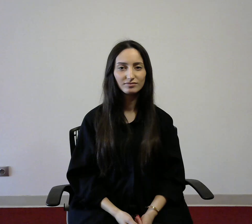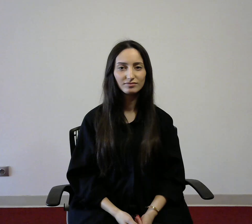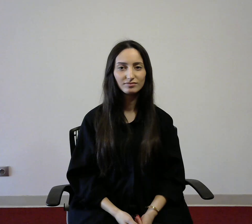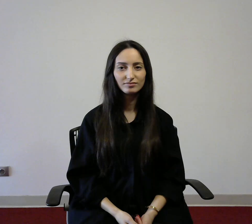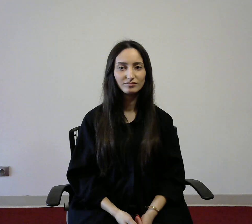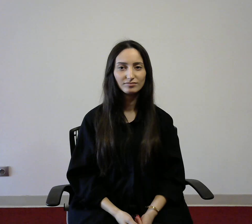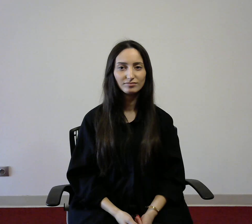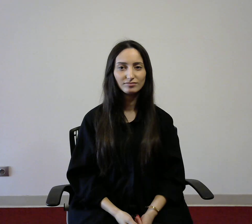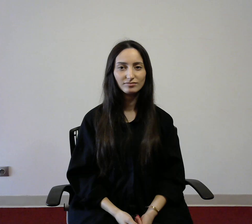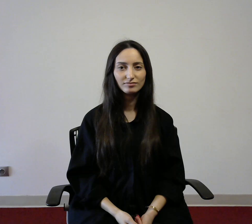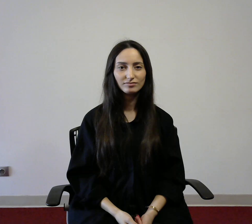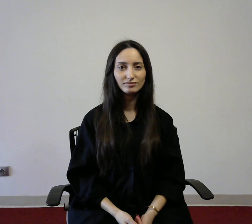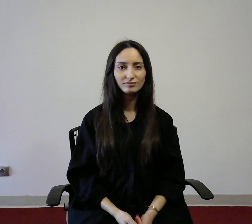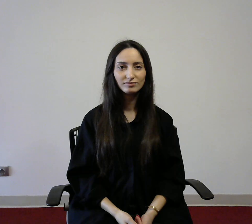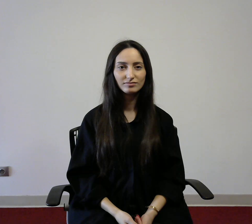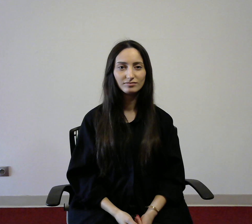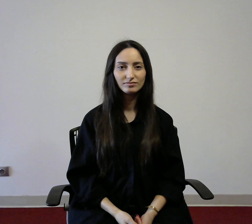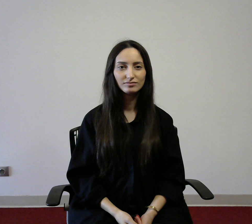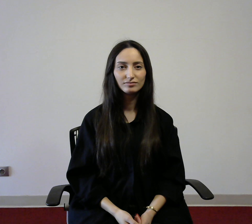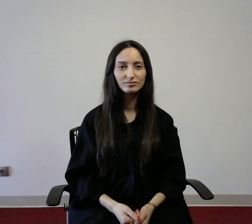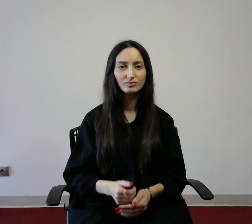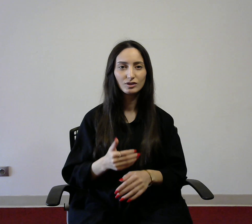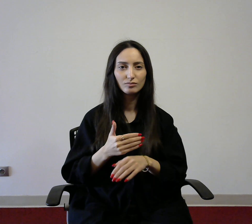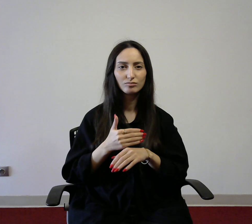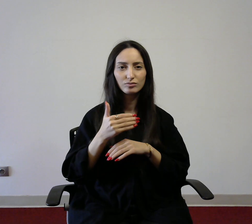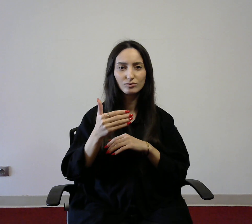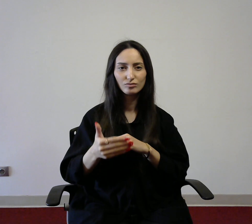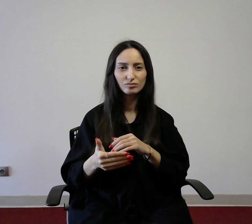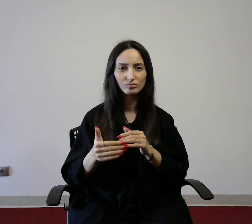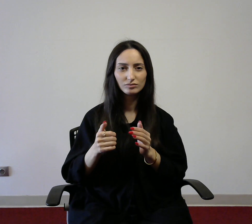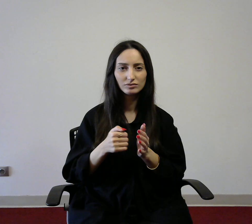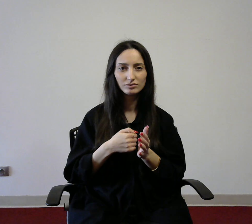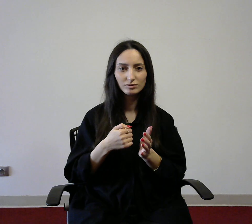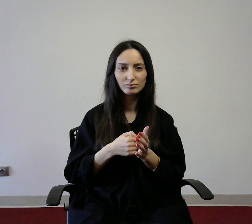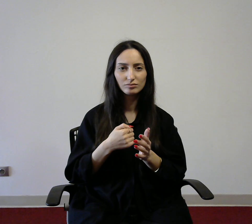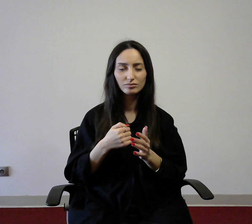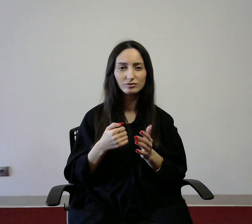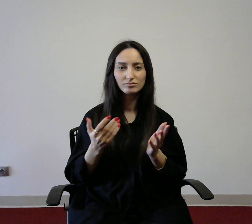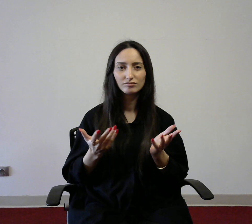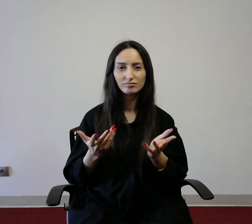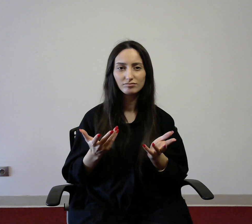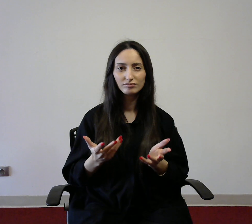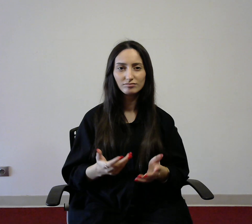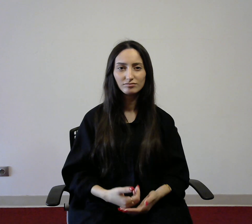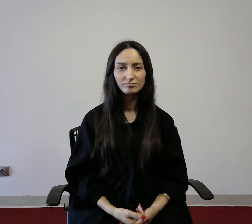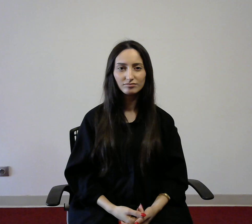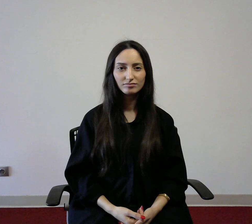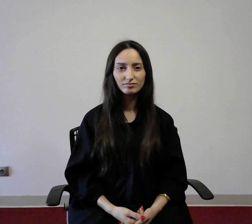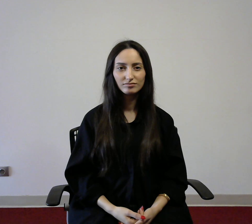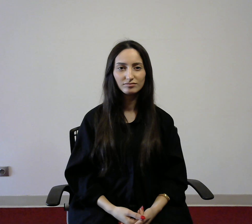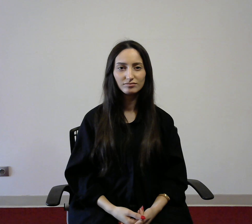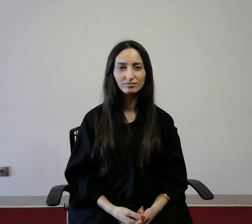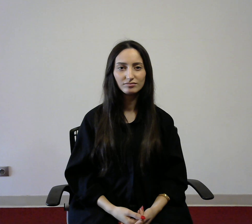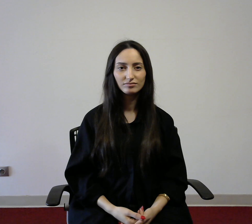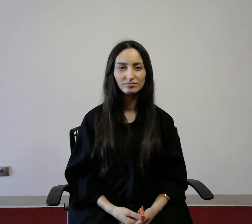Gecikməyinizin səbəbi nədir?